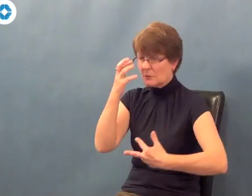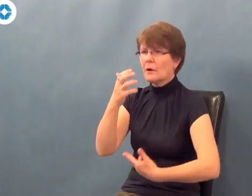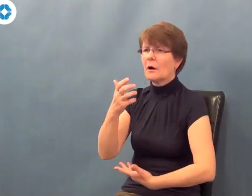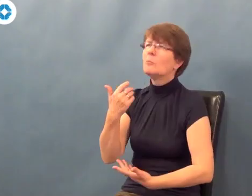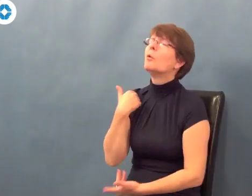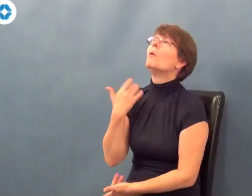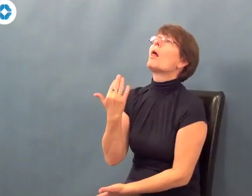Ile było?